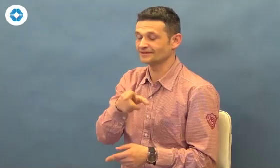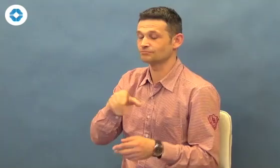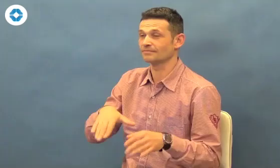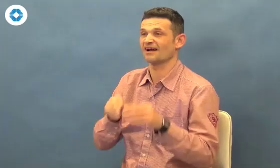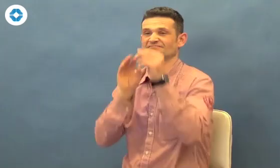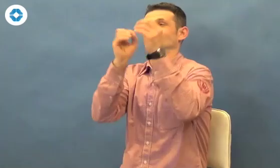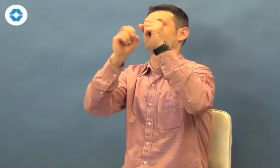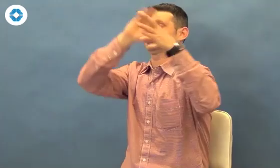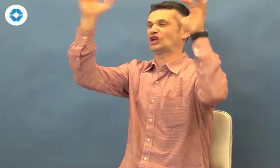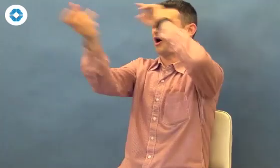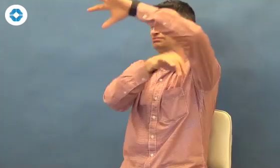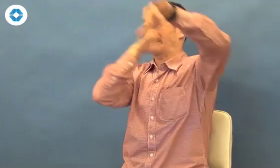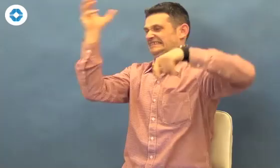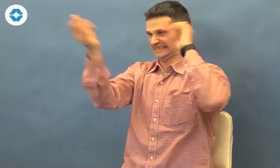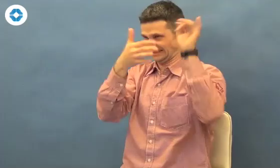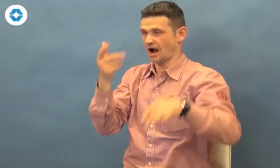Pies dotknął ula i wyleciały z niego pszczoły.